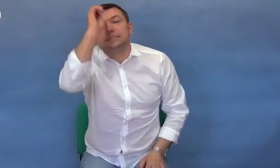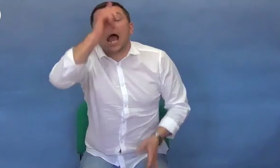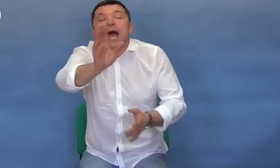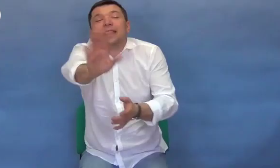Nie, nie...